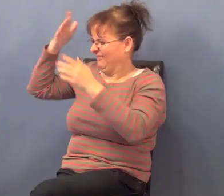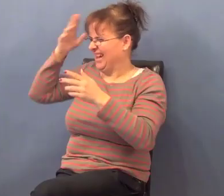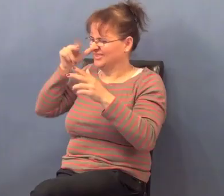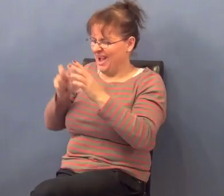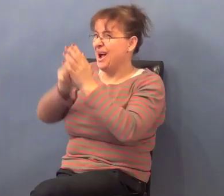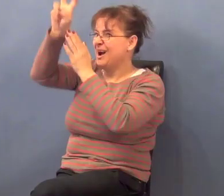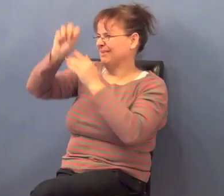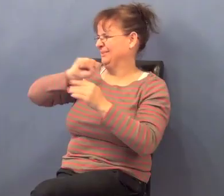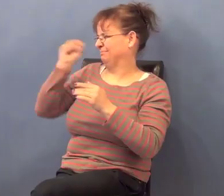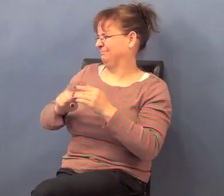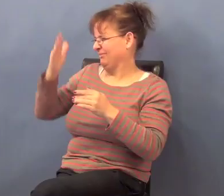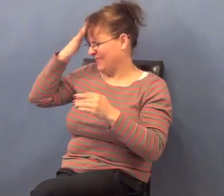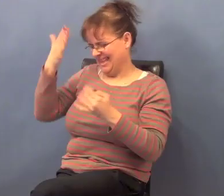Wiadomo, że żaba nie wskoczy tak wysoko.